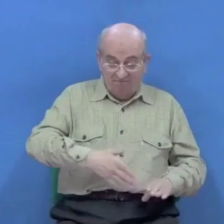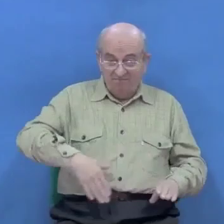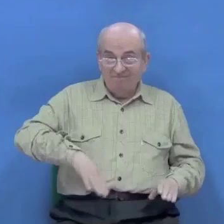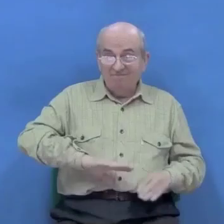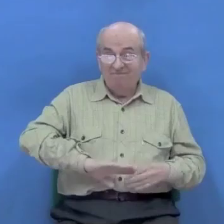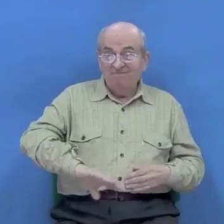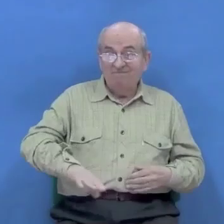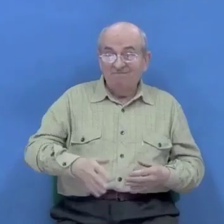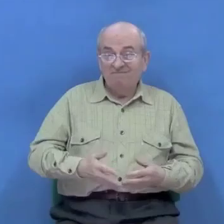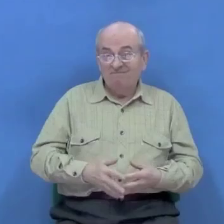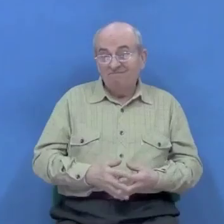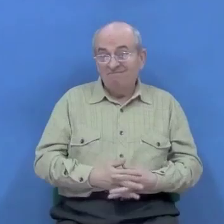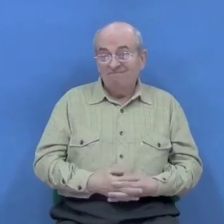Rozdziela deskę.